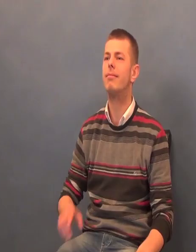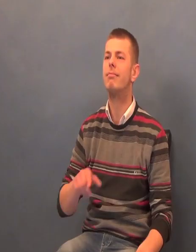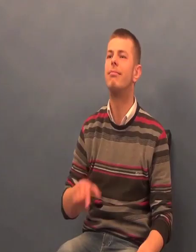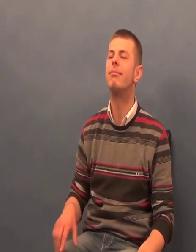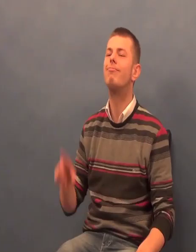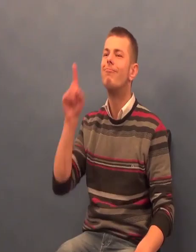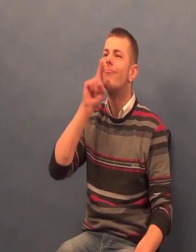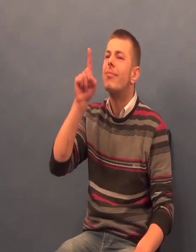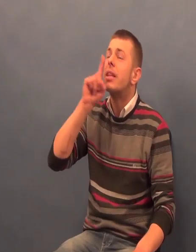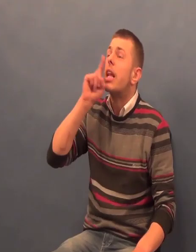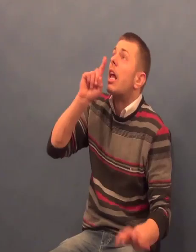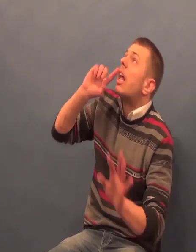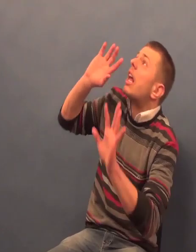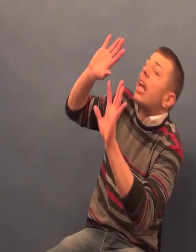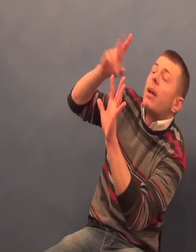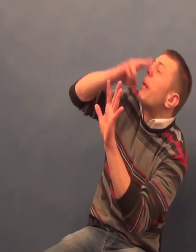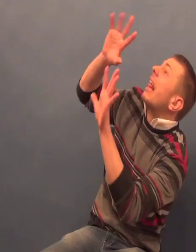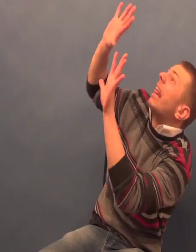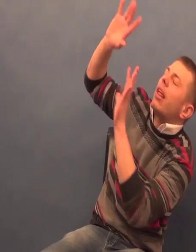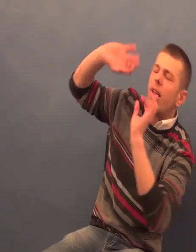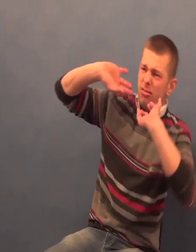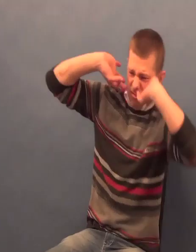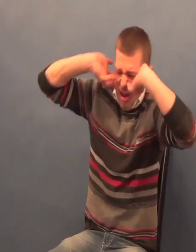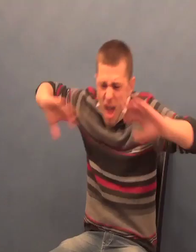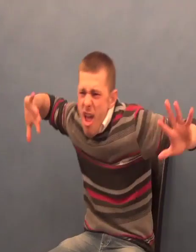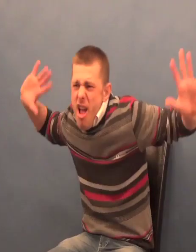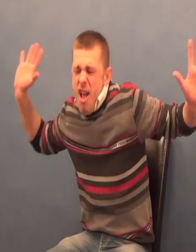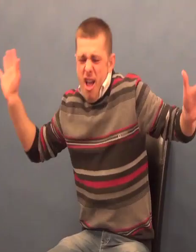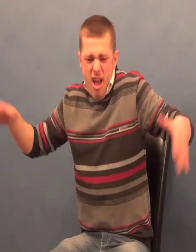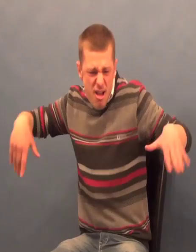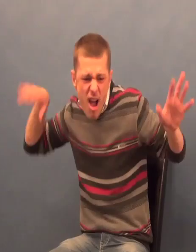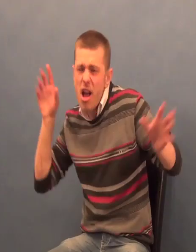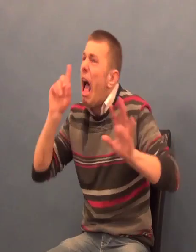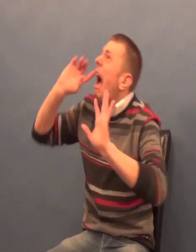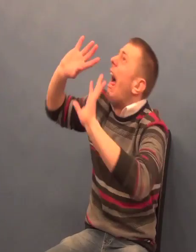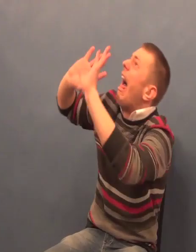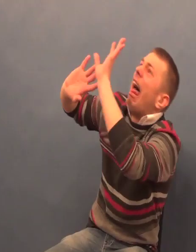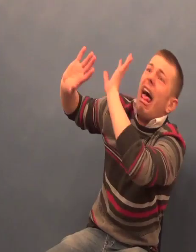Chłopak patrzy w górę i odchyla się z przerażeniem, a sowa leci w jego kierunku.